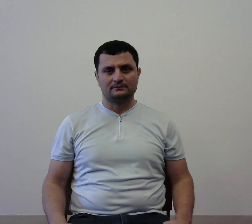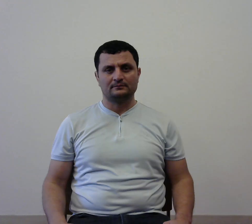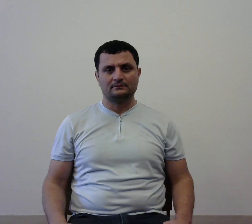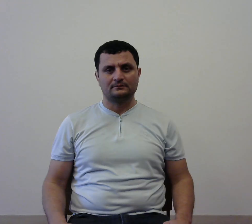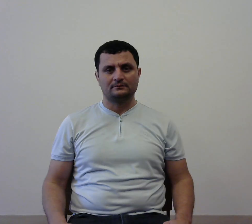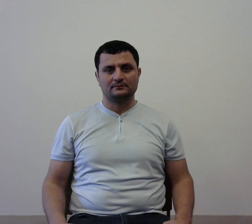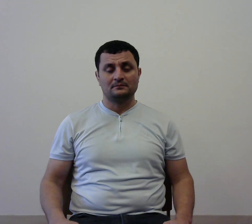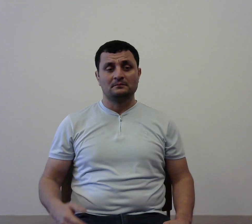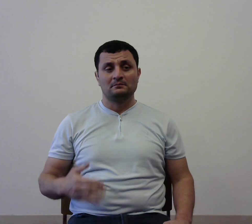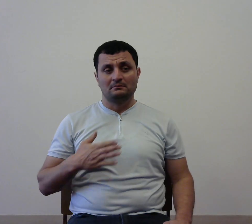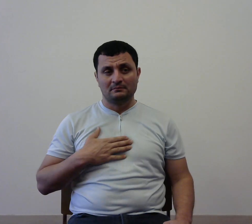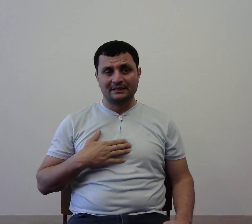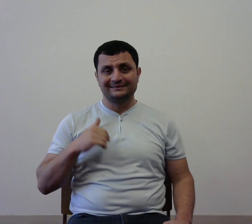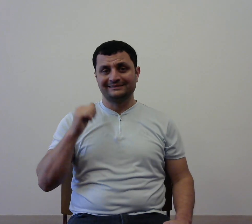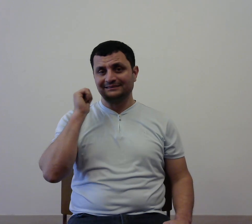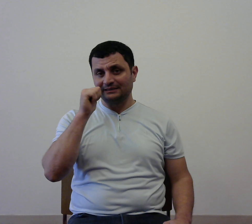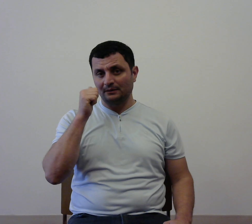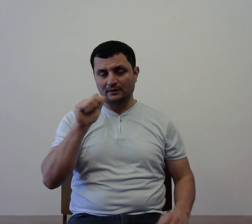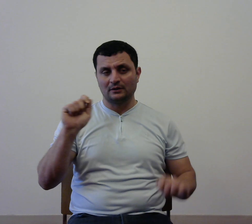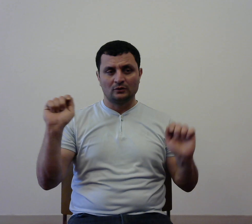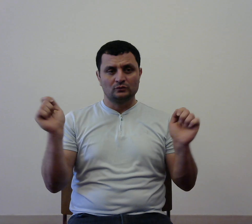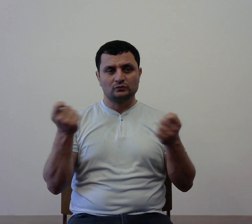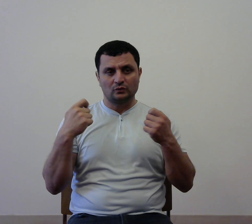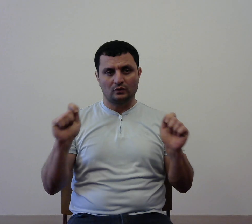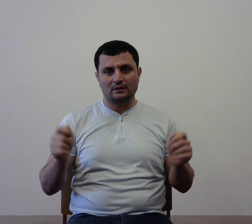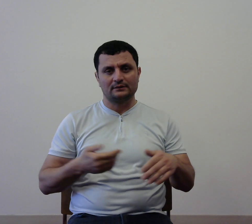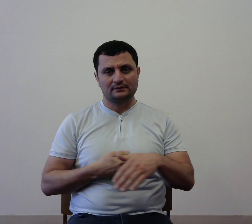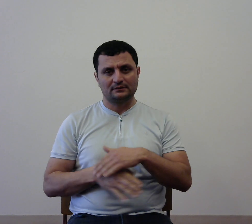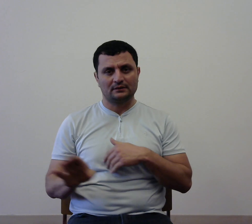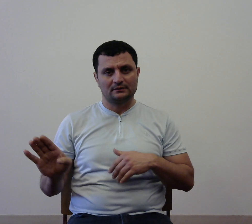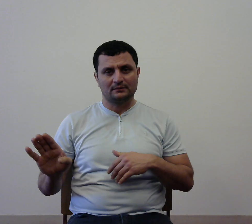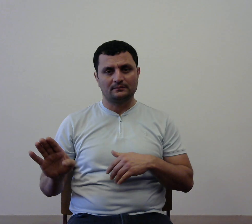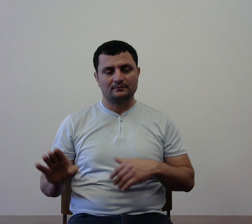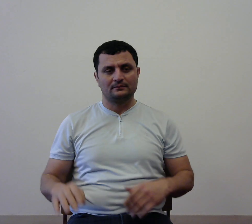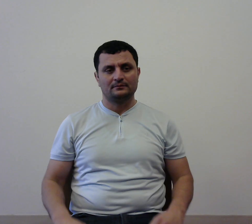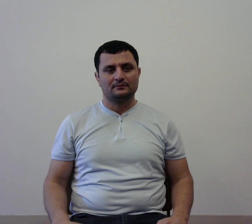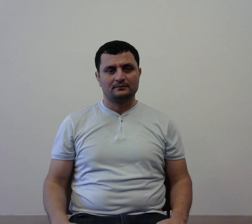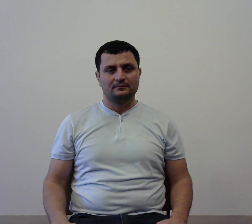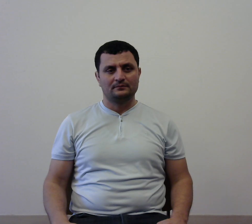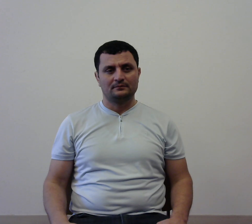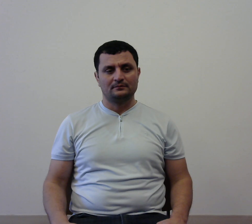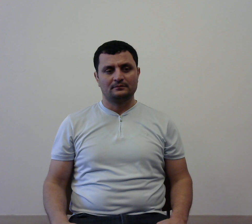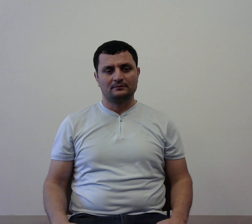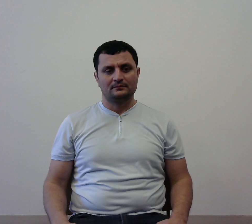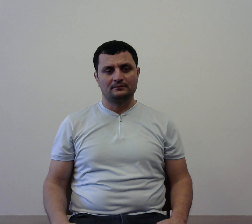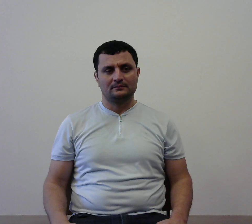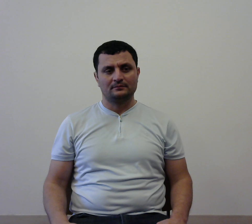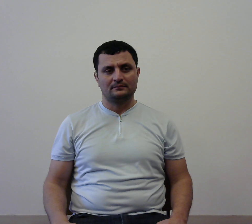Mən sabah toya gedirəm